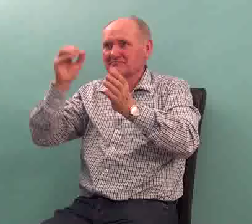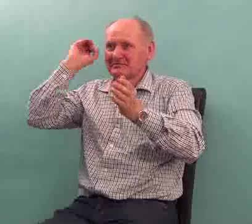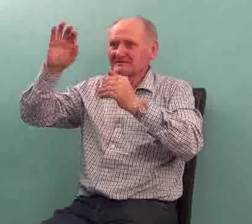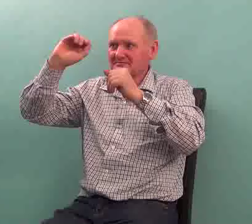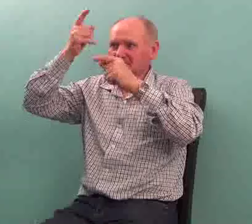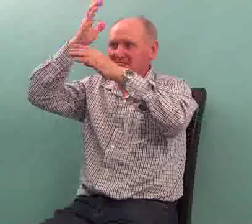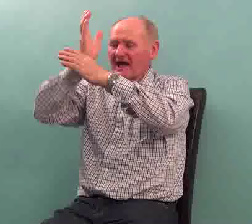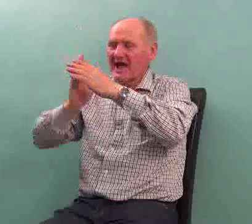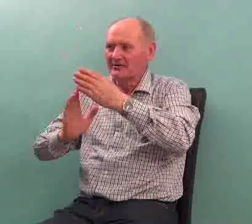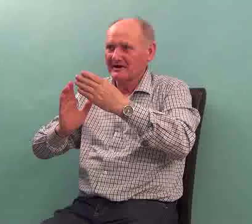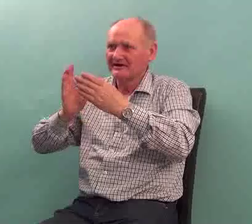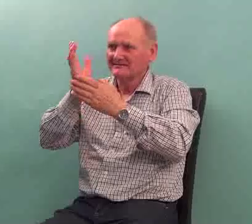Szyba pęka.